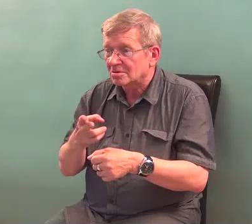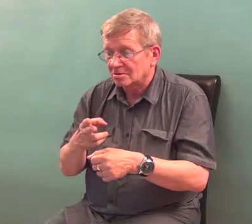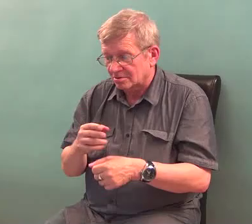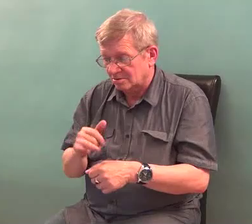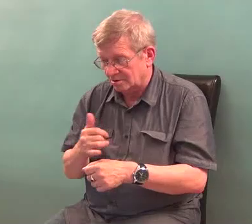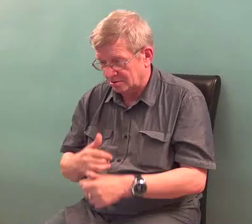Piątek.